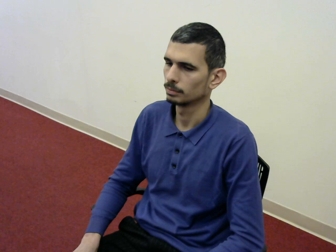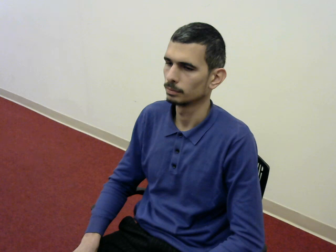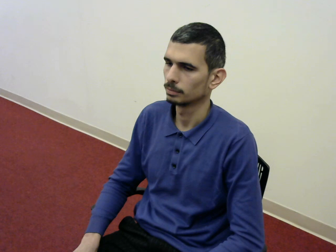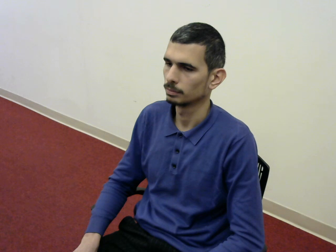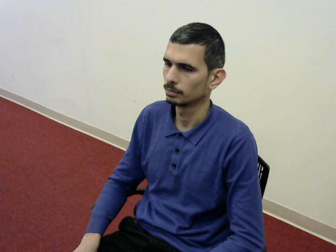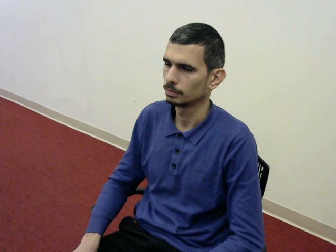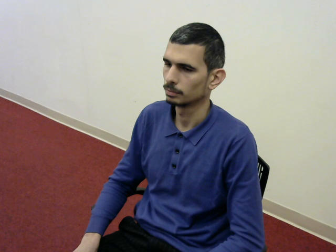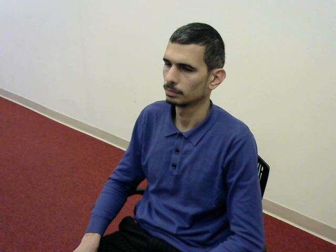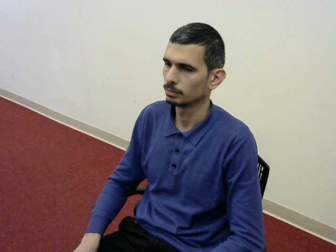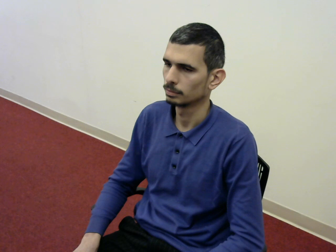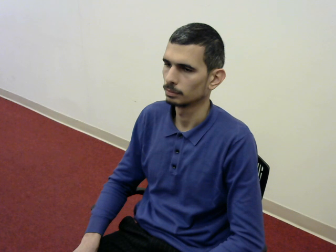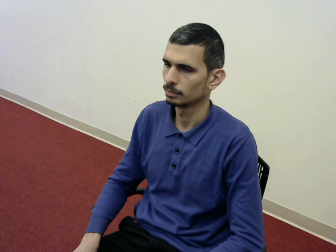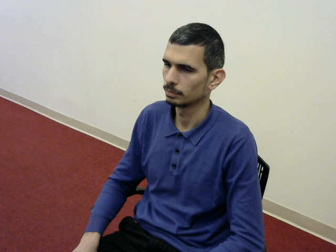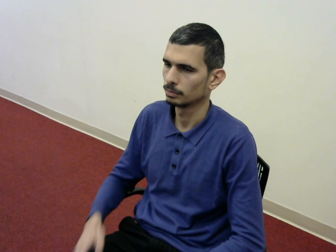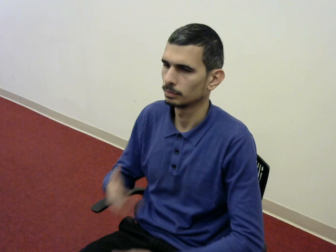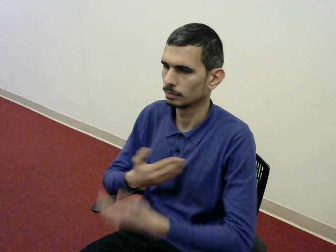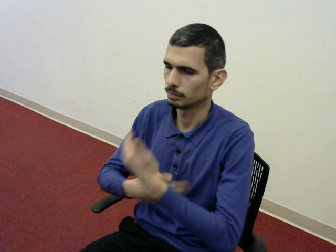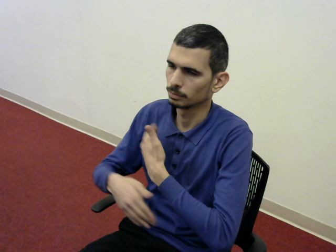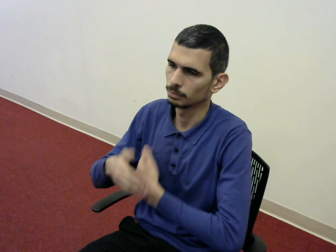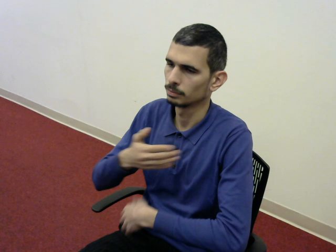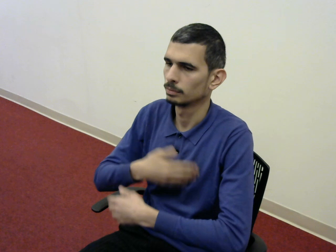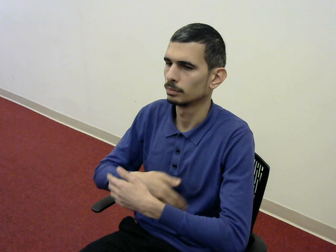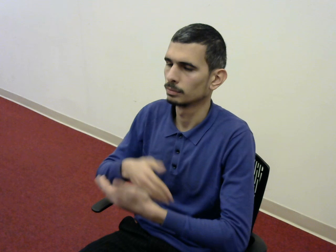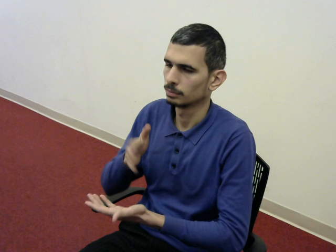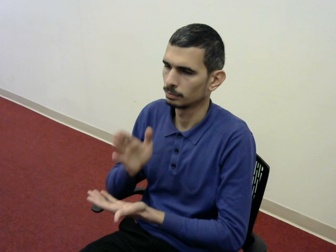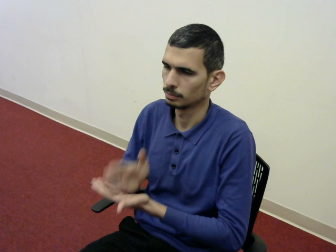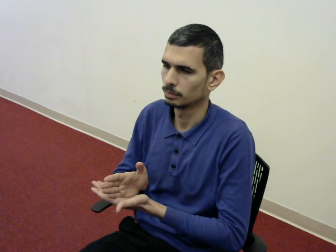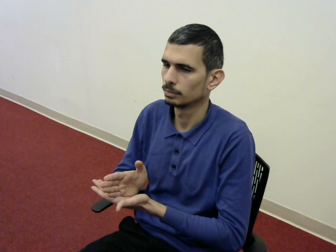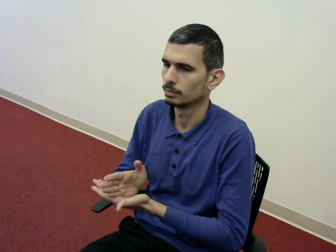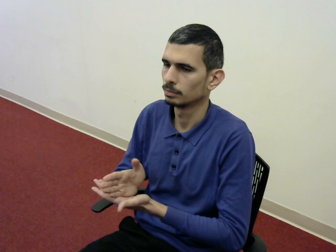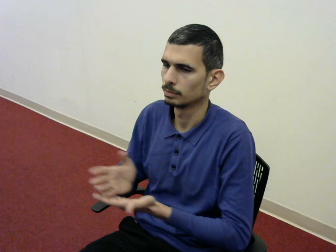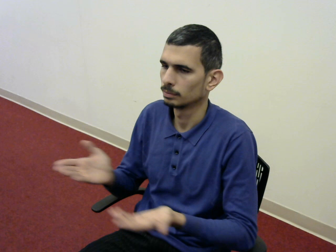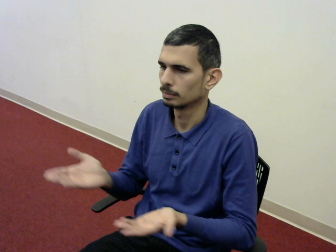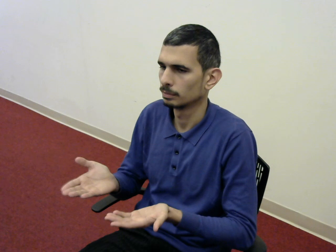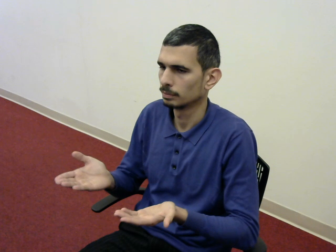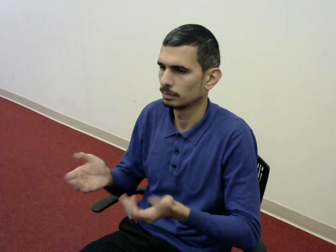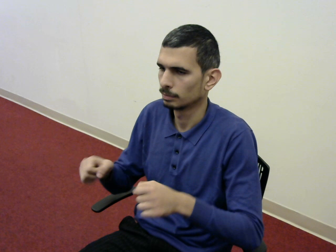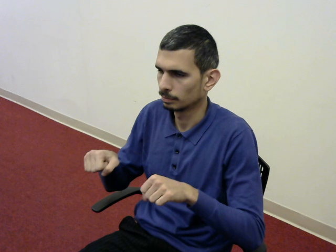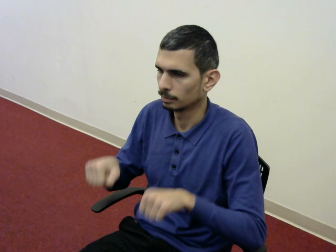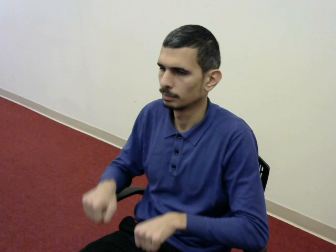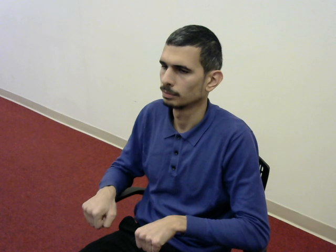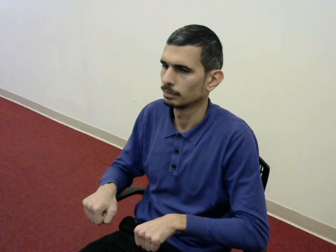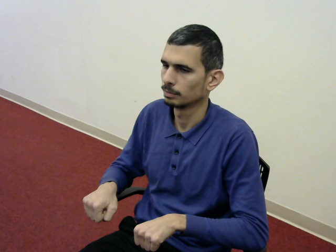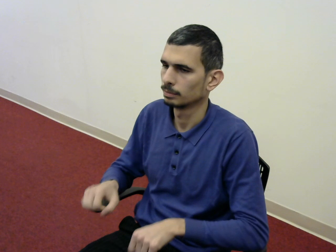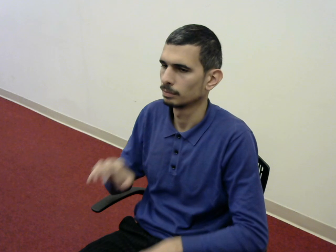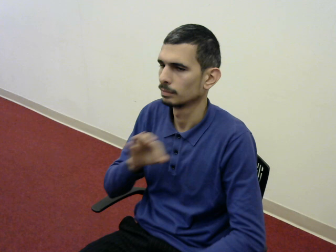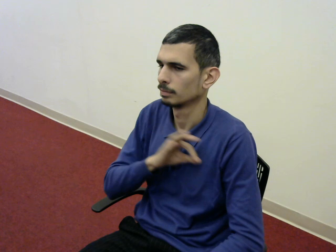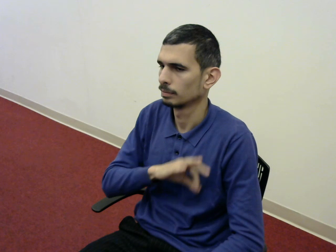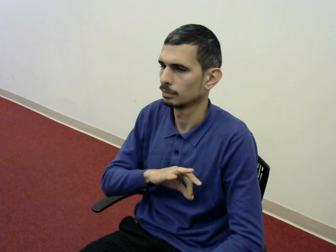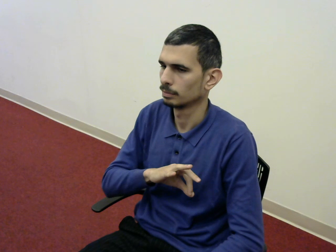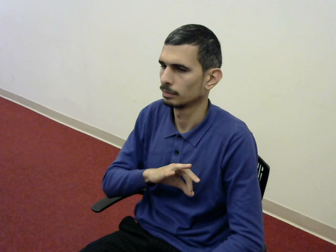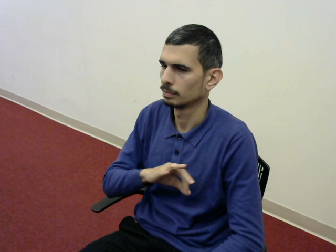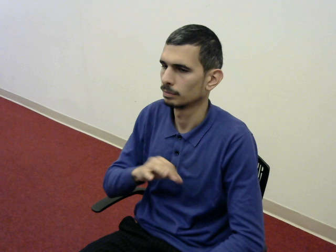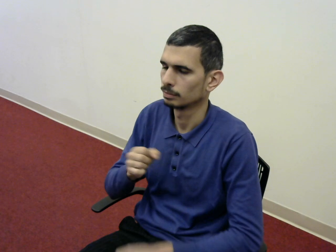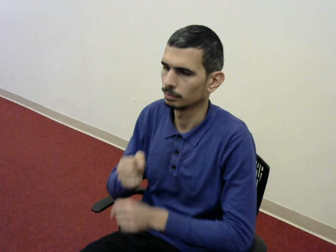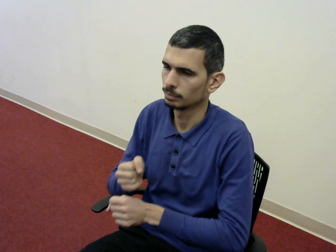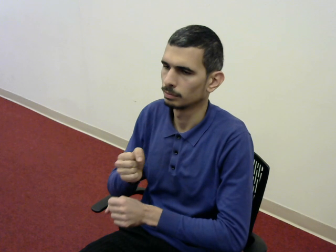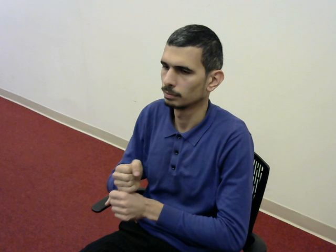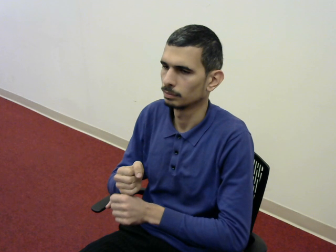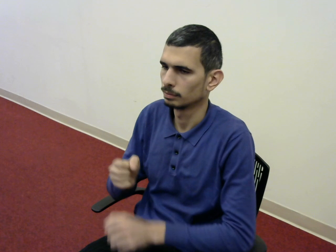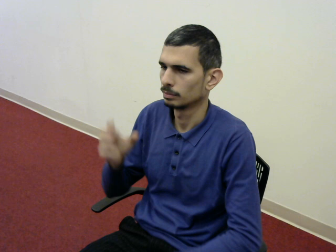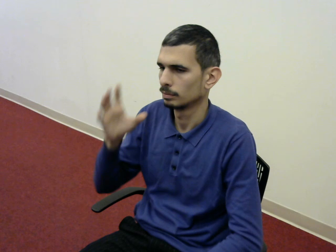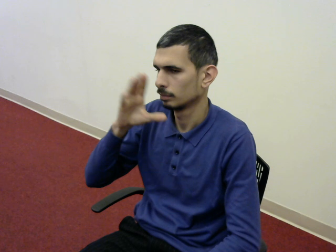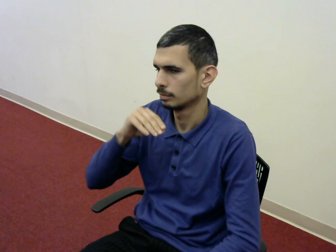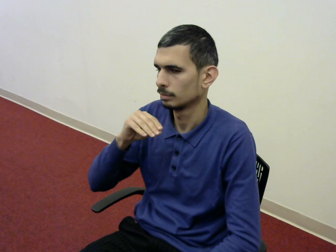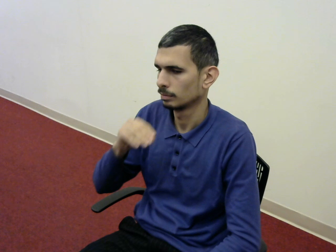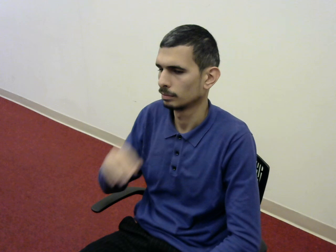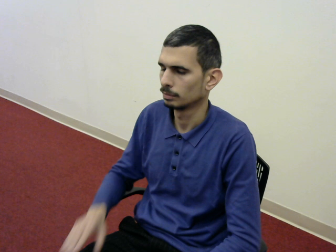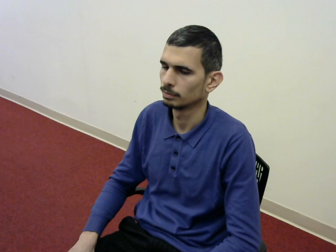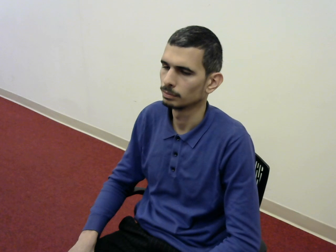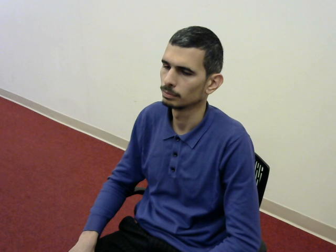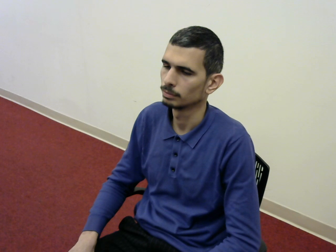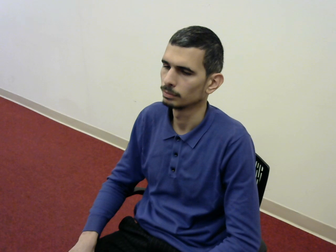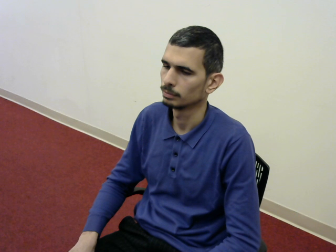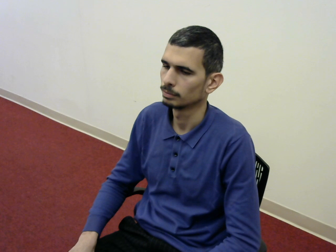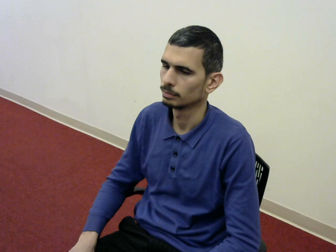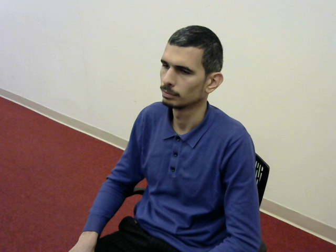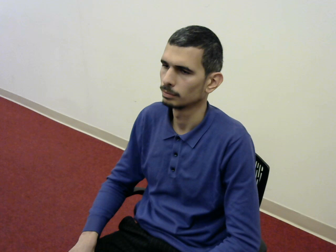Əlilliyim var, hansı hüquqlardan istifadə edə bilərəm?